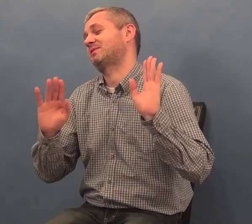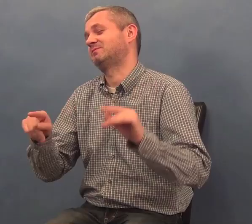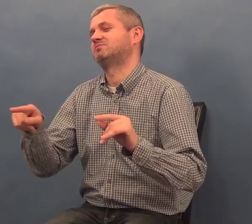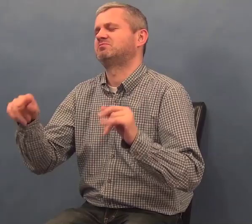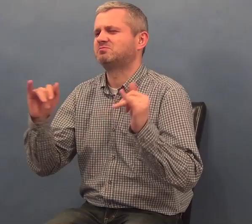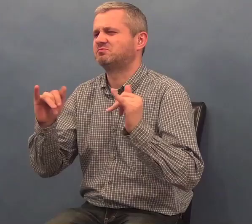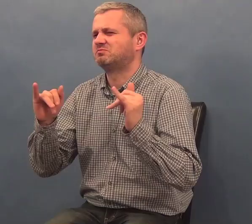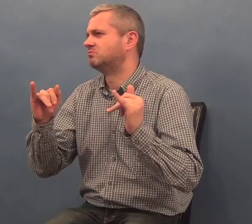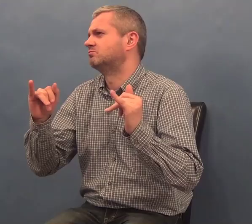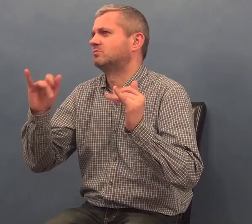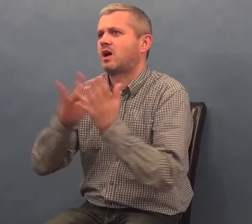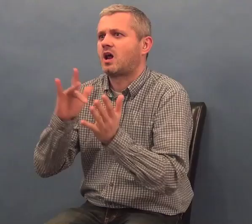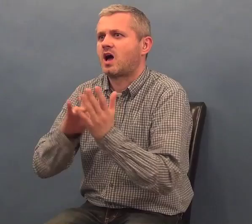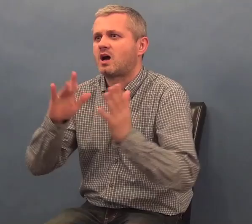A ci na dole rozmawiają i nagle patrzą: włącza się alarm!